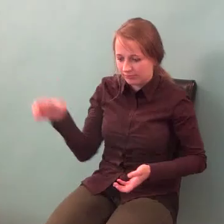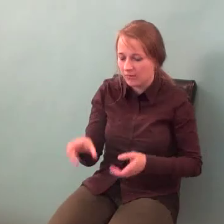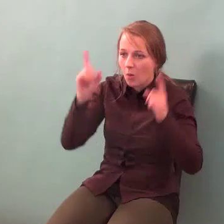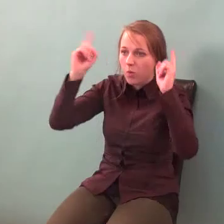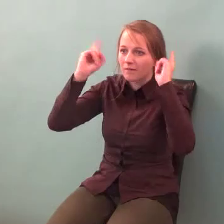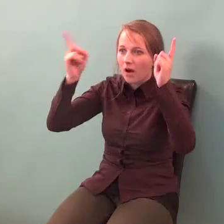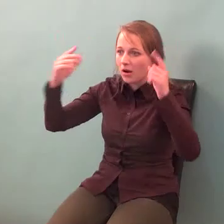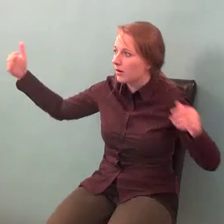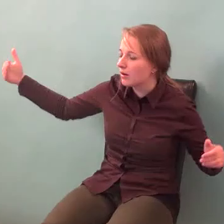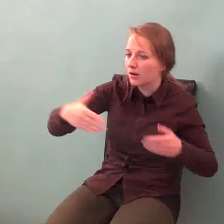Uwaga na nadjeżdżające pociągi.